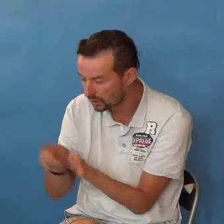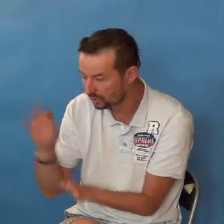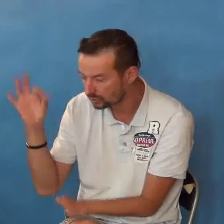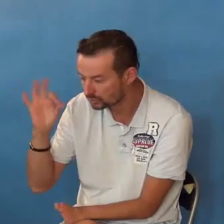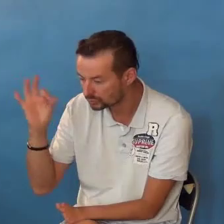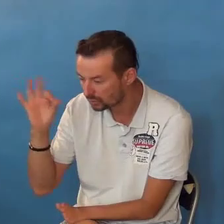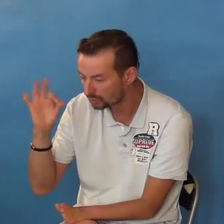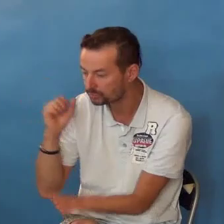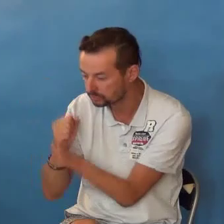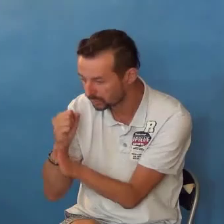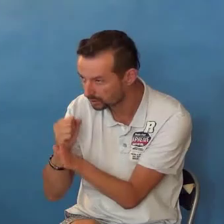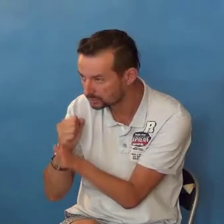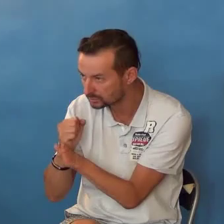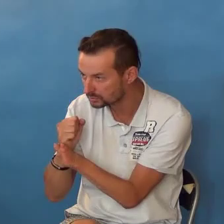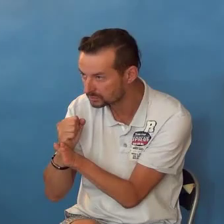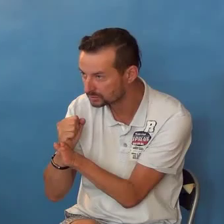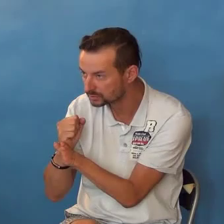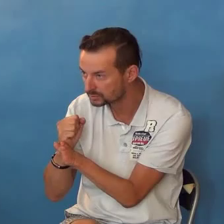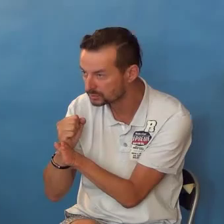W środę praca.